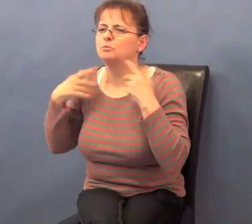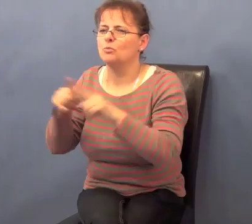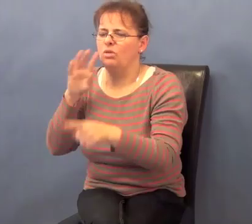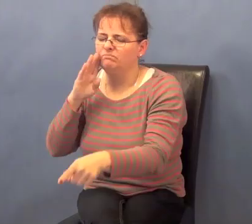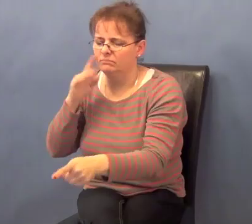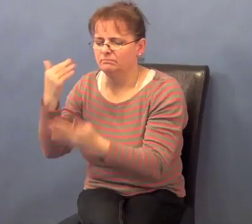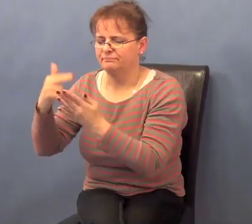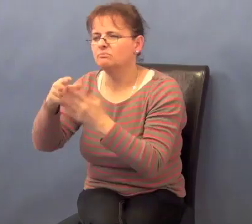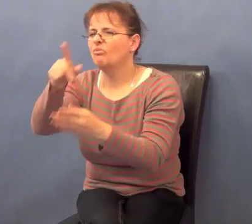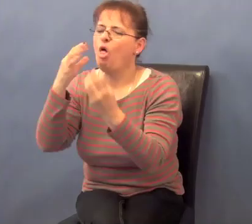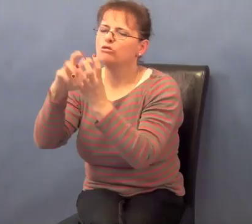Do spożywczego, więc to jest taki przepis.